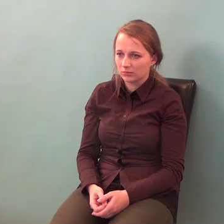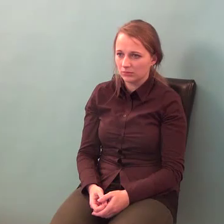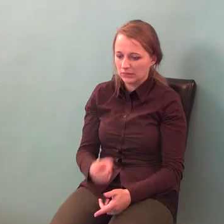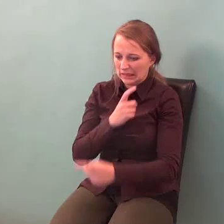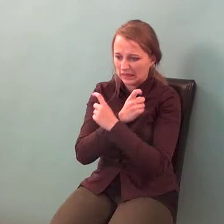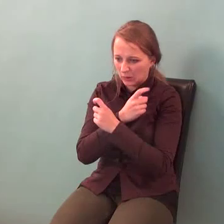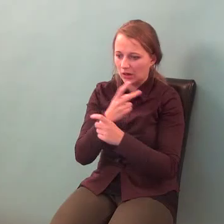Trupia czaszka.